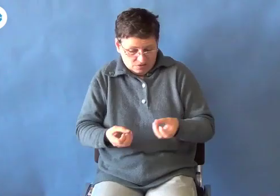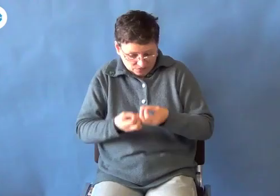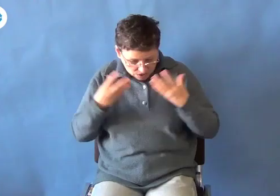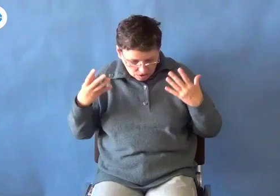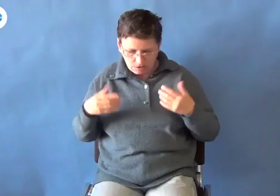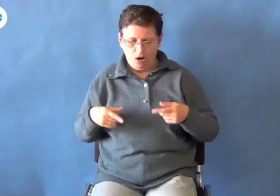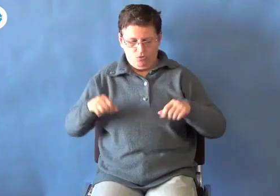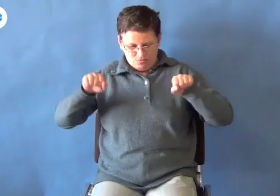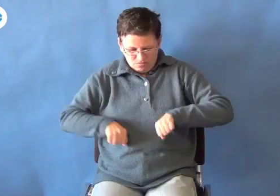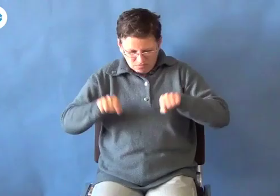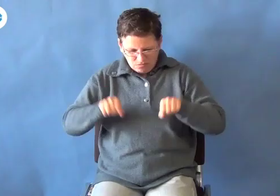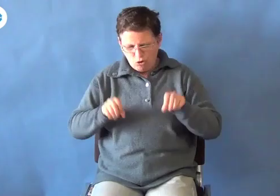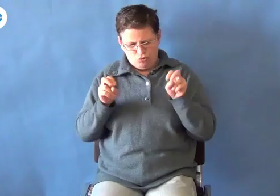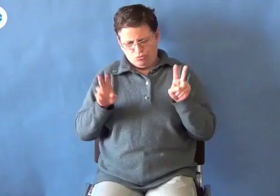Znak wyjaśnia, że może przejeżdżać drezyna.